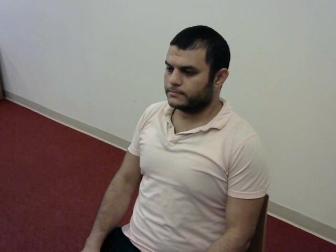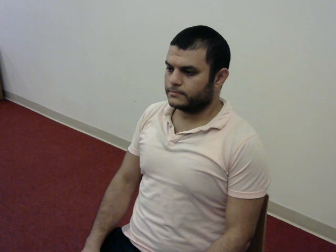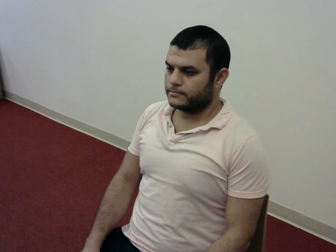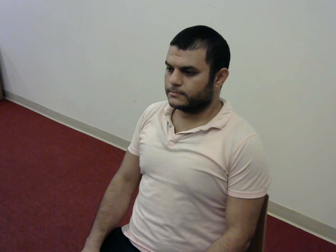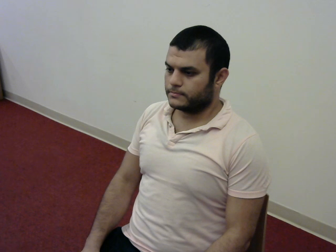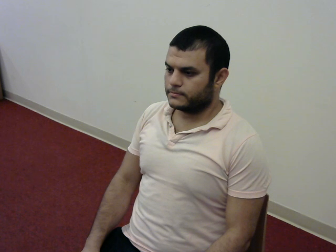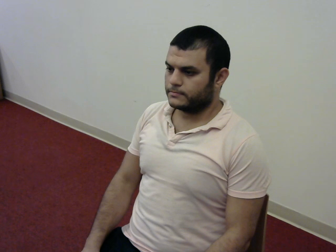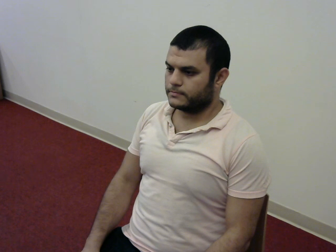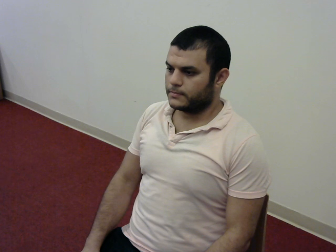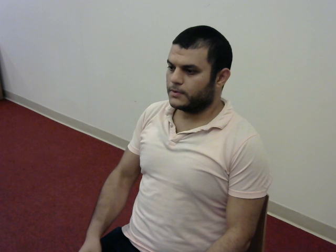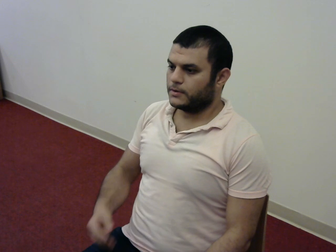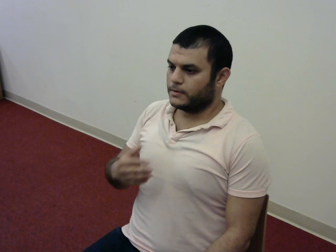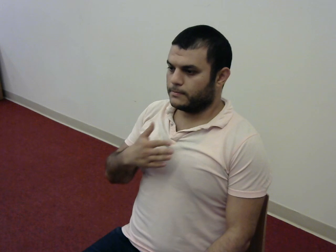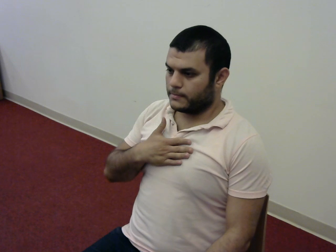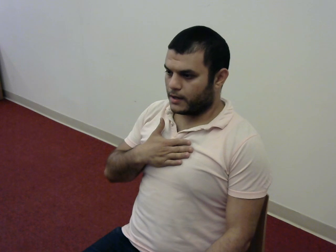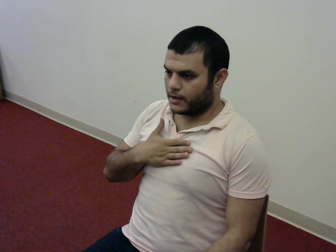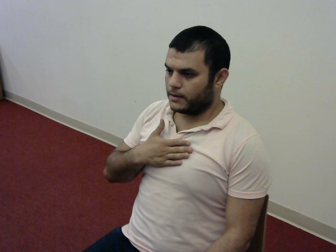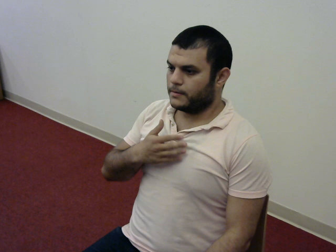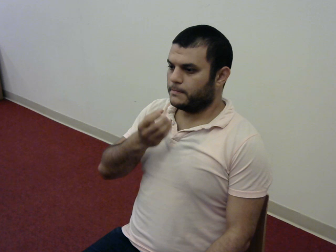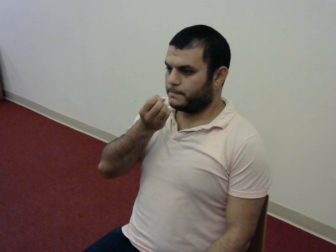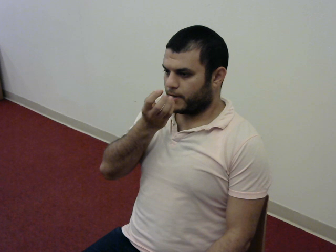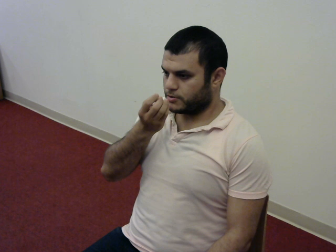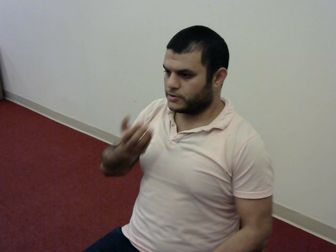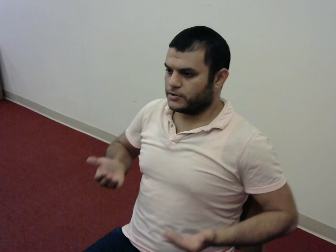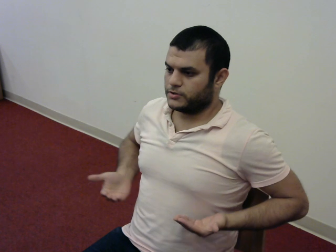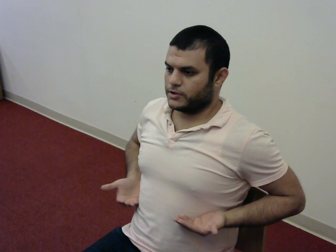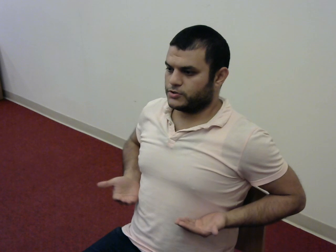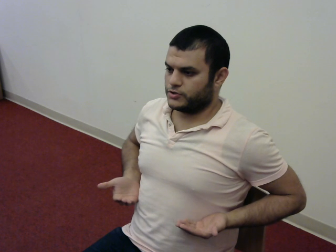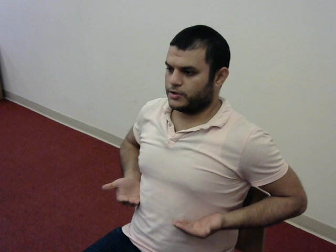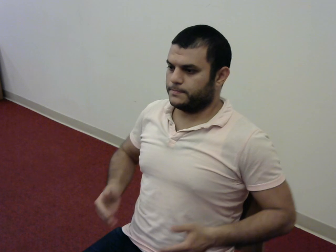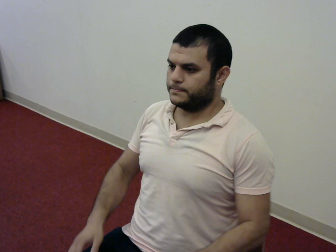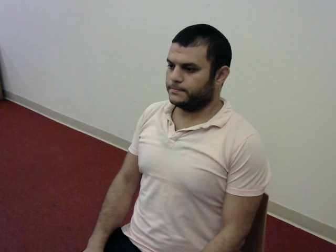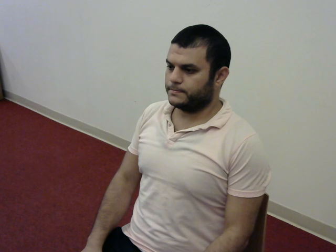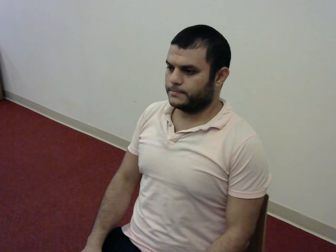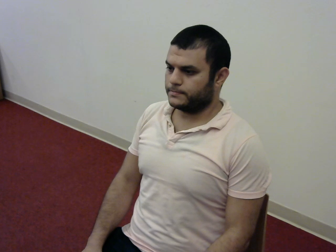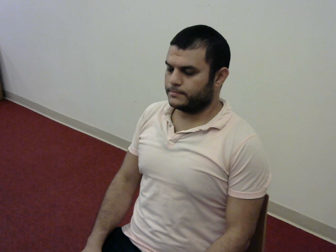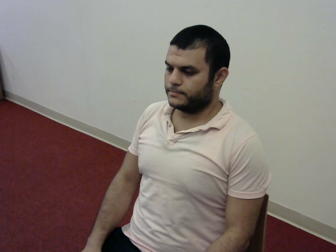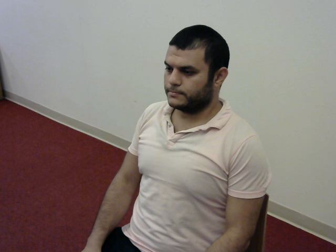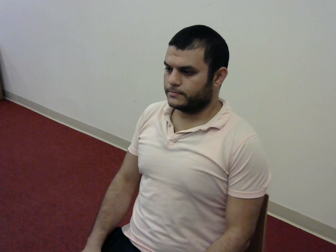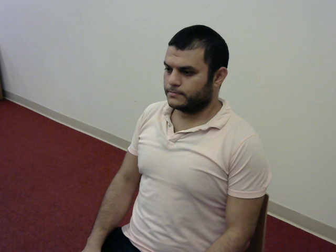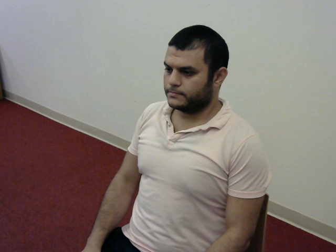Mən Bakıda yaşayıram